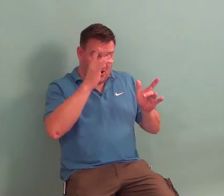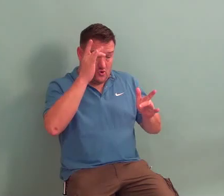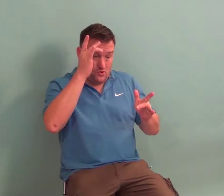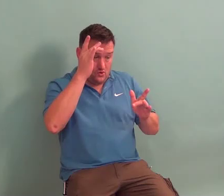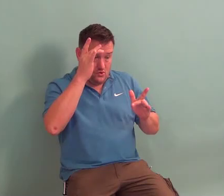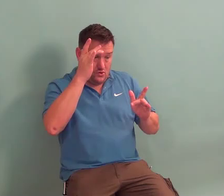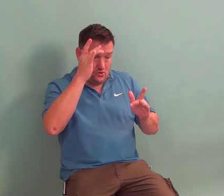Rower.